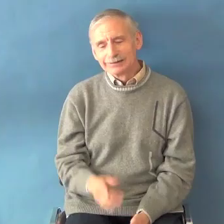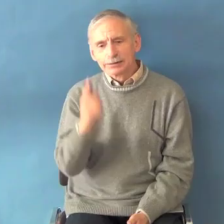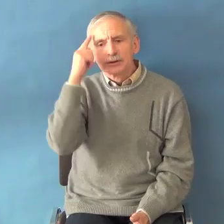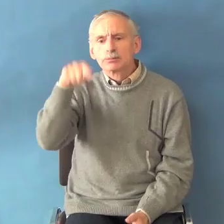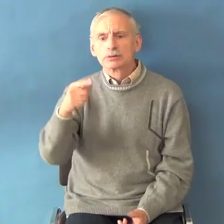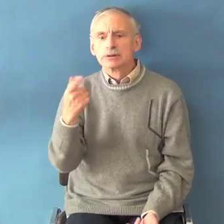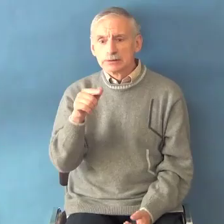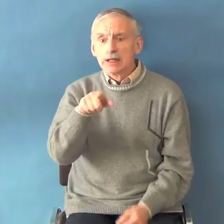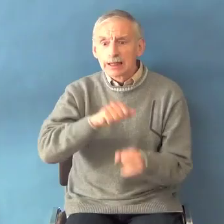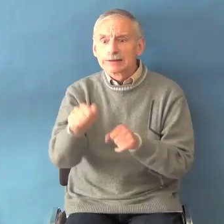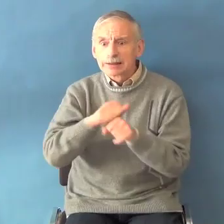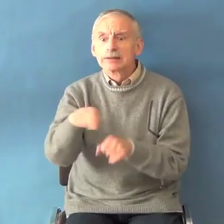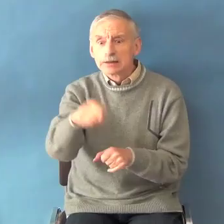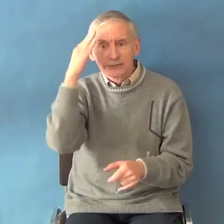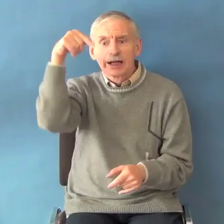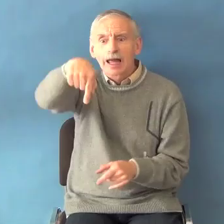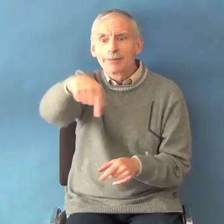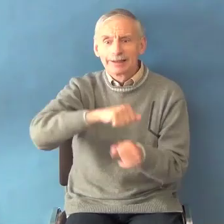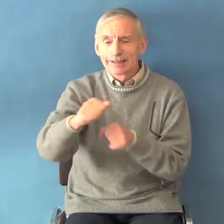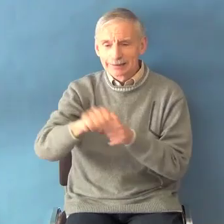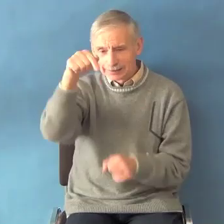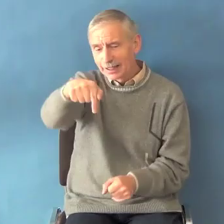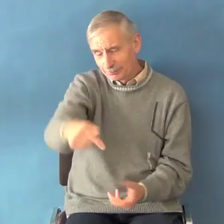Wiem, że tam jest.